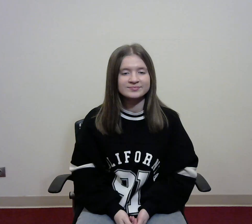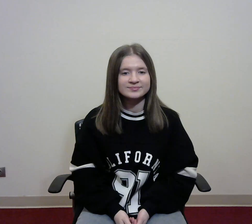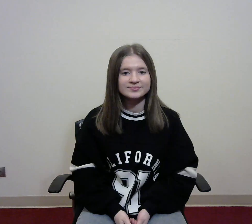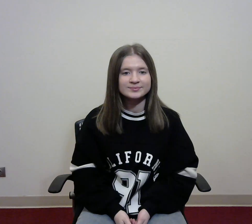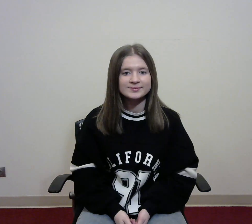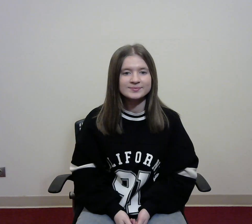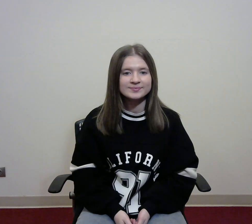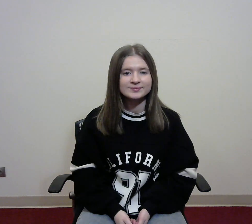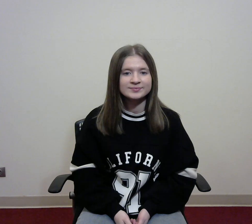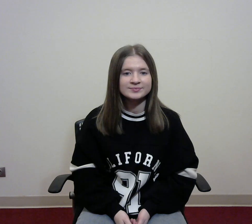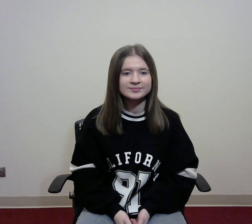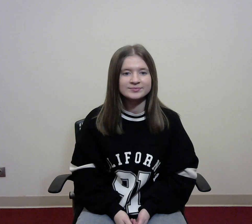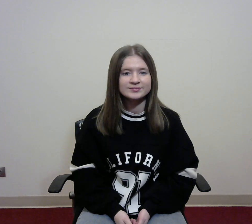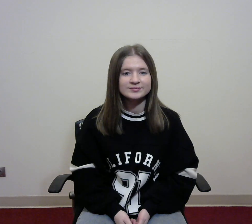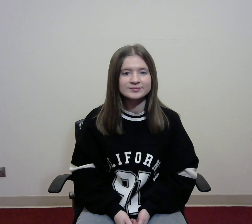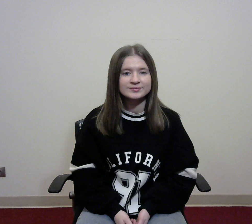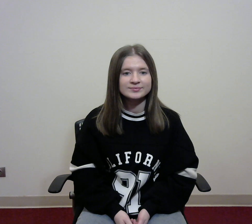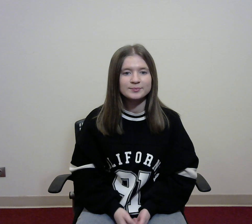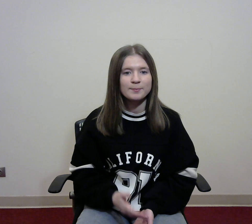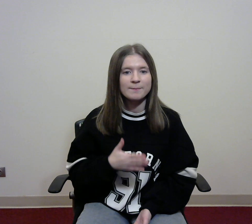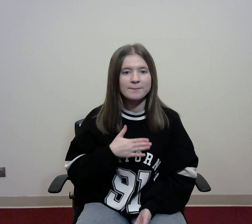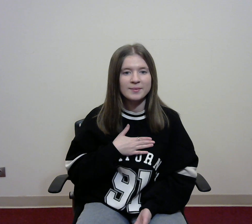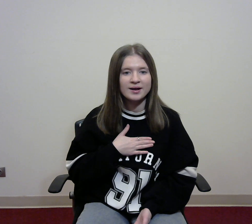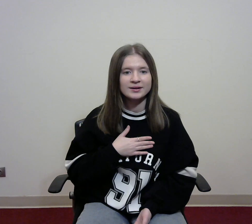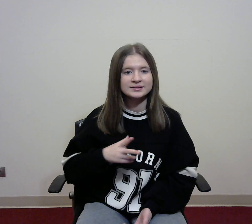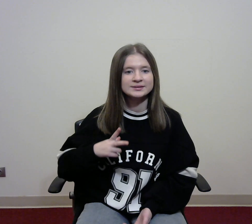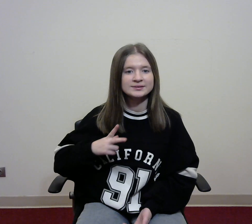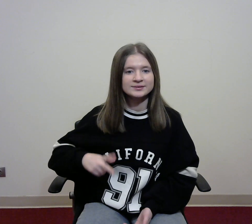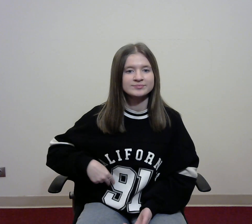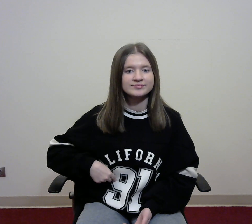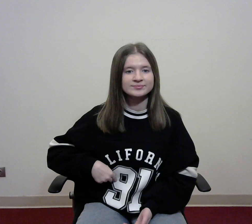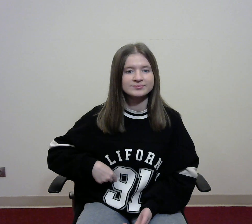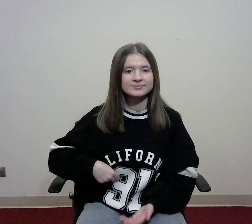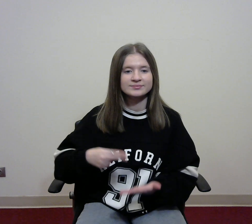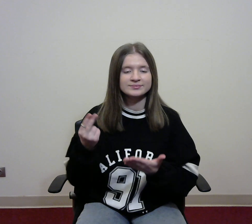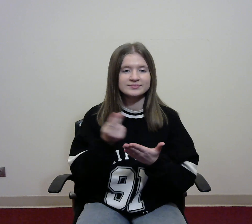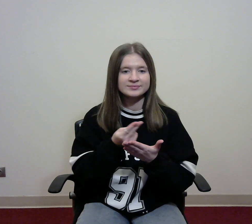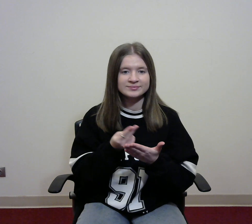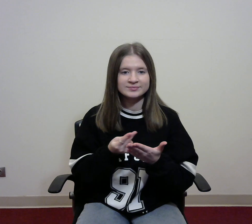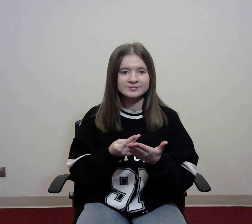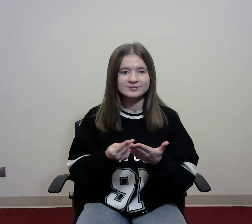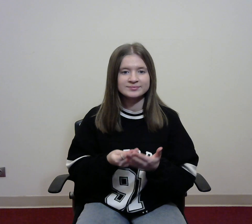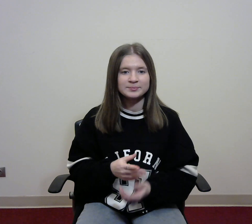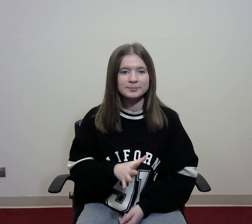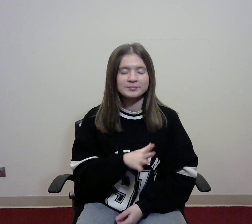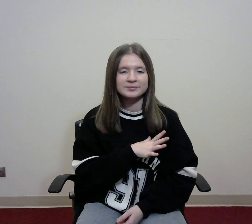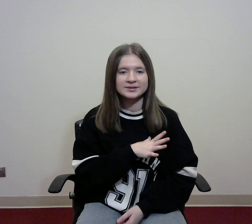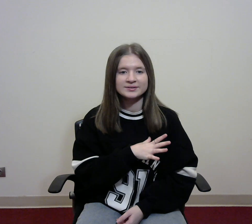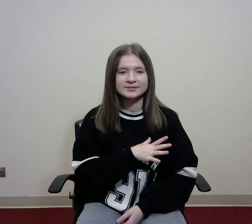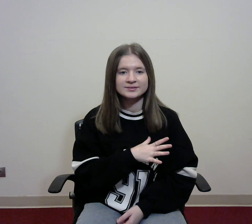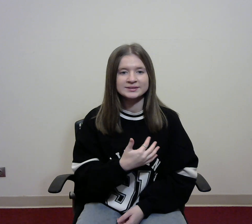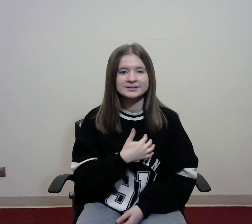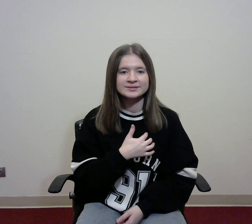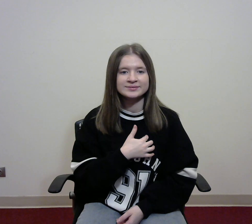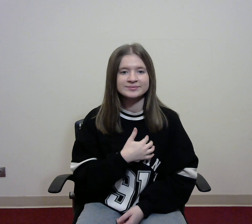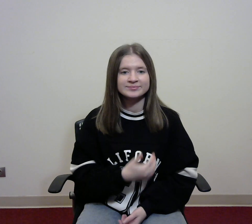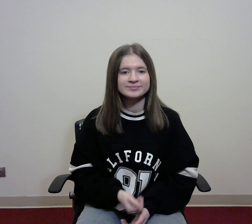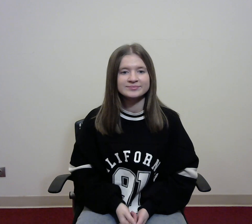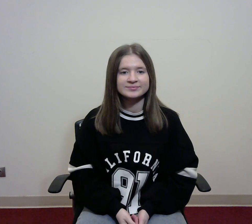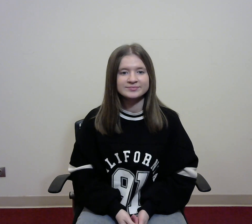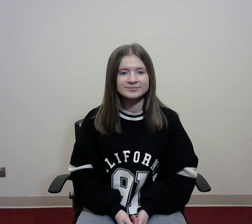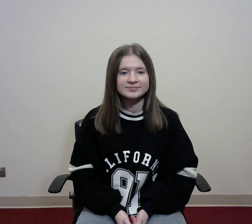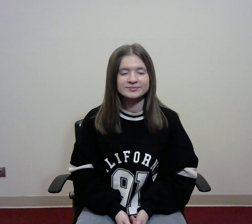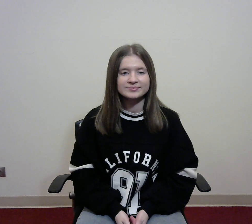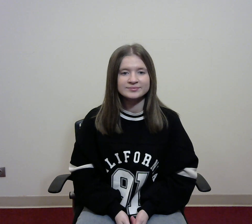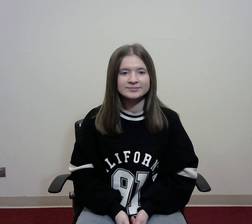Mənim qızım rəssam olmaq istəyir